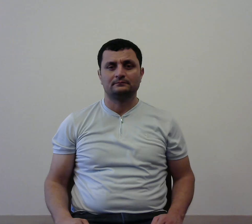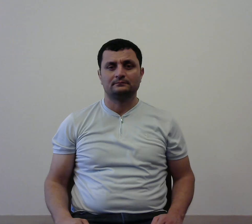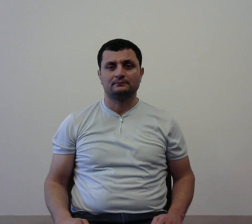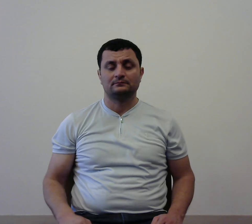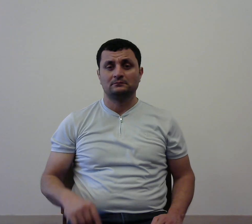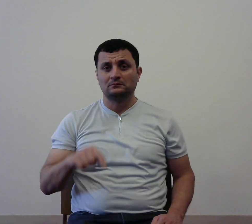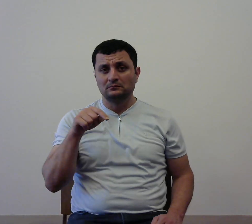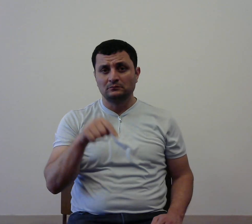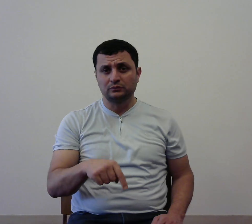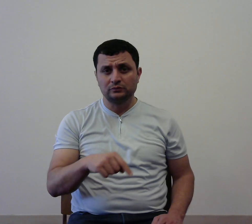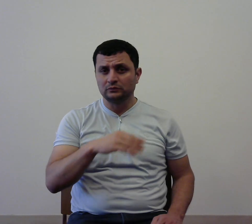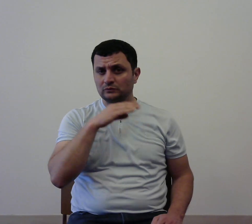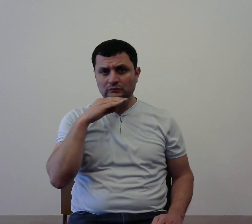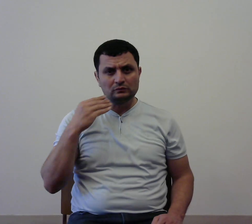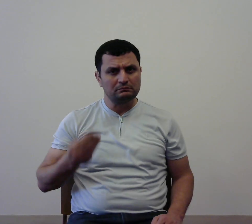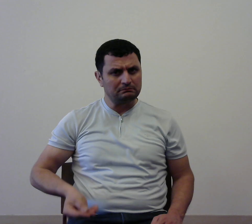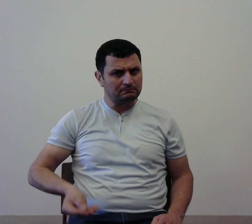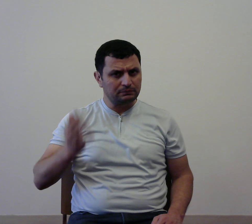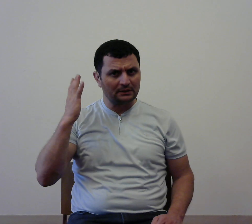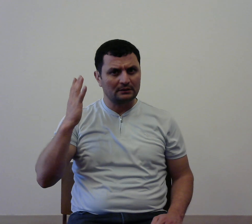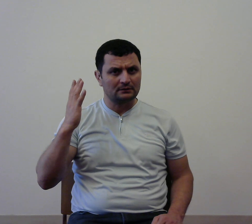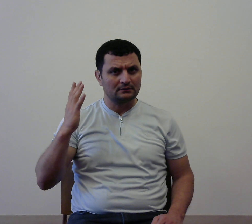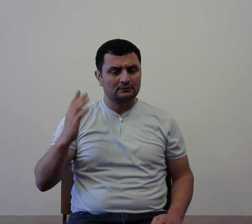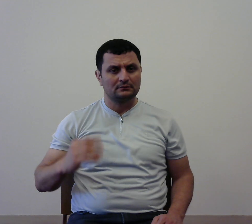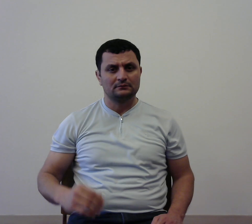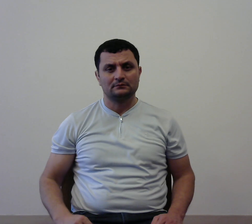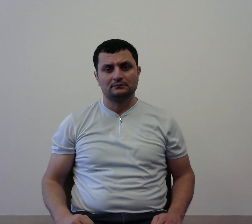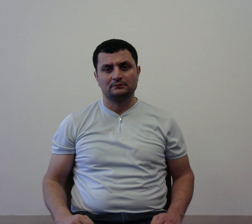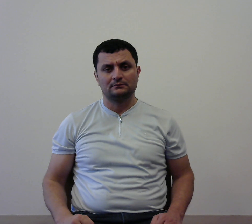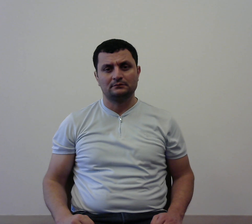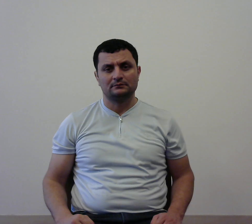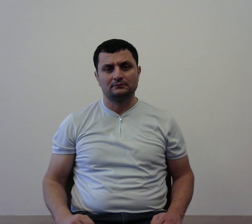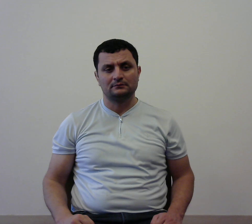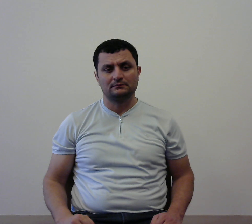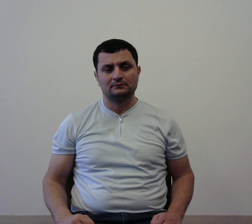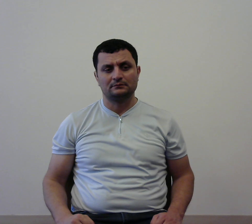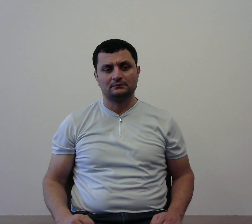Bu çox bahadır